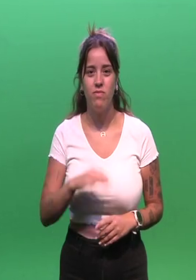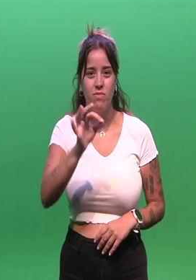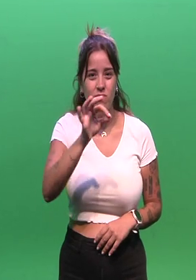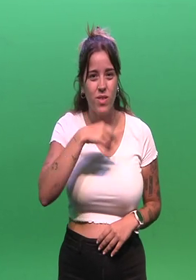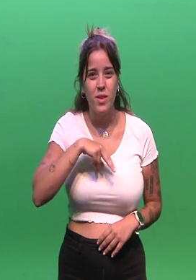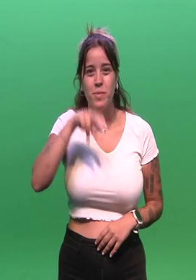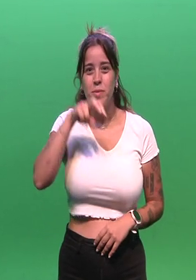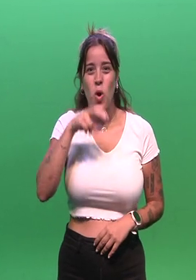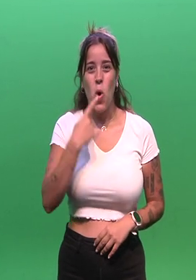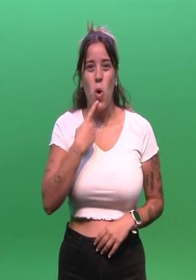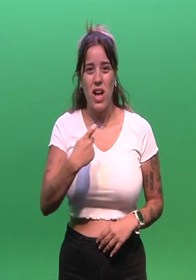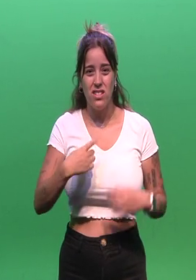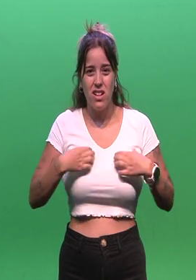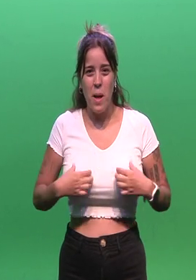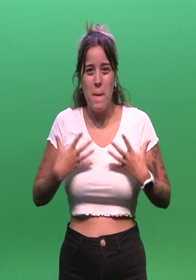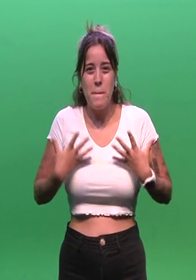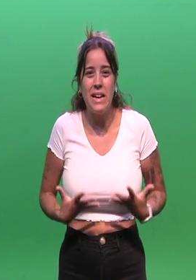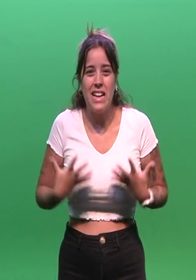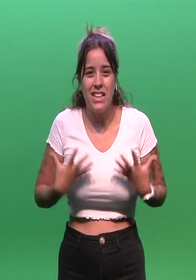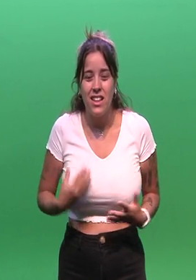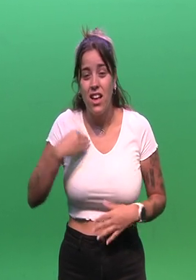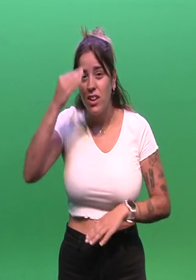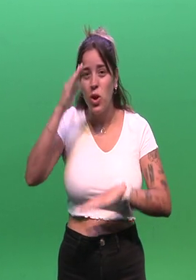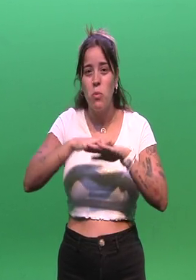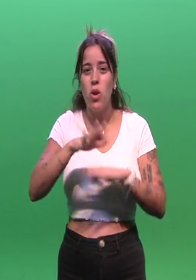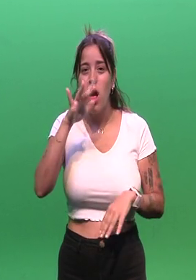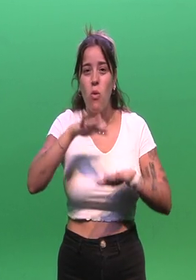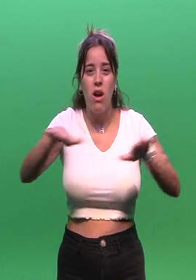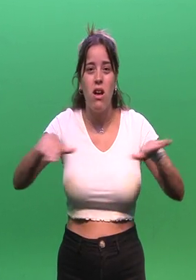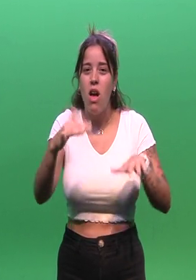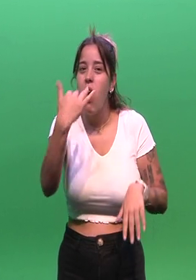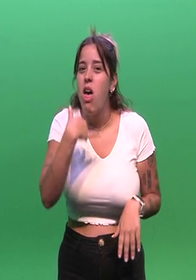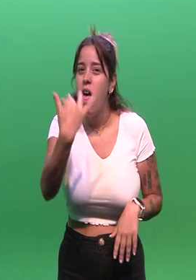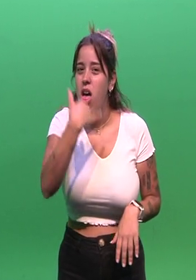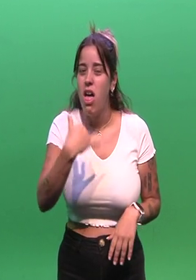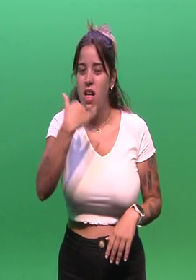Sí, em costa respirar perquè em pesen els pulmons. Crec que és perquè he empassat aigua mentre nedava.